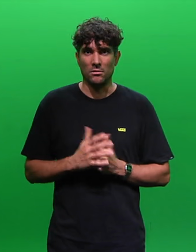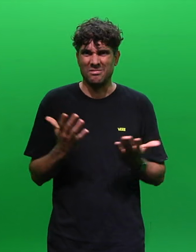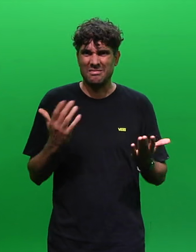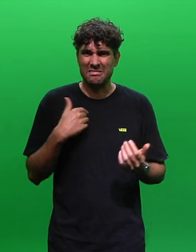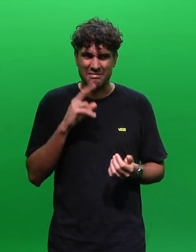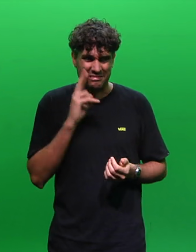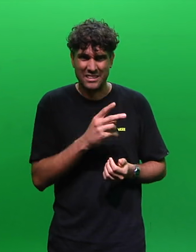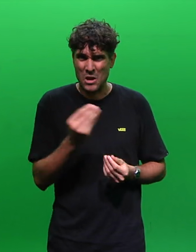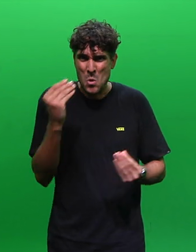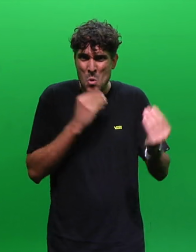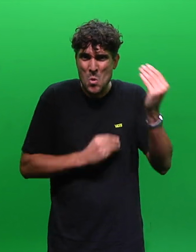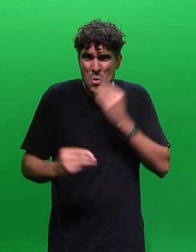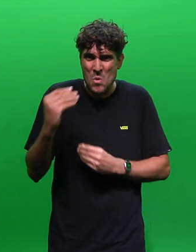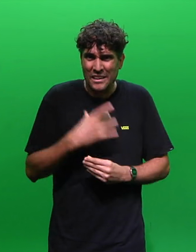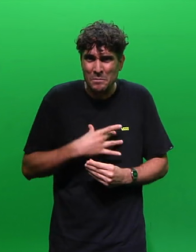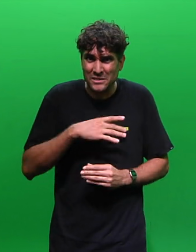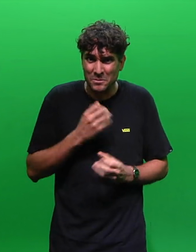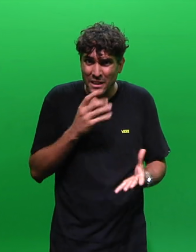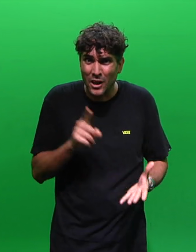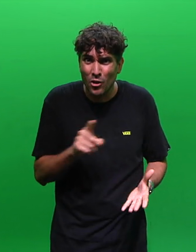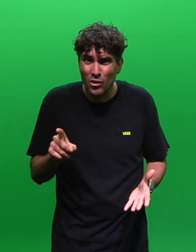Veig que menja massa, això està bé o no?